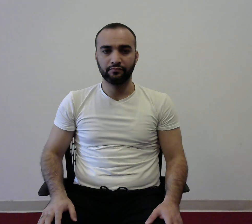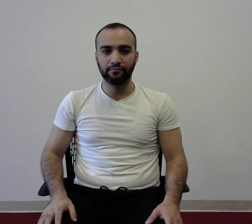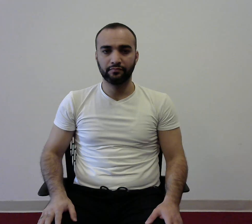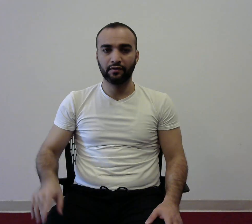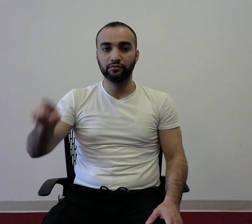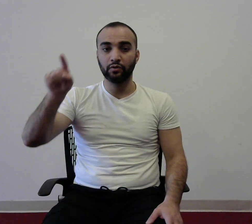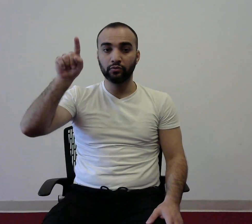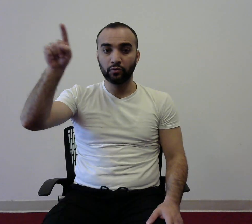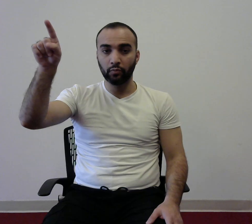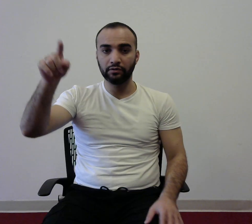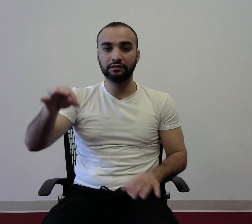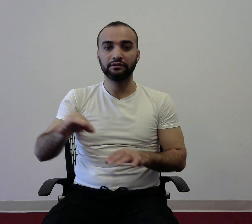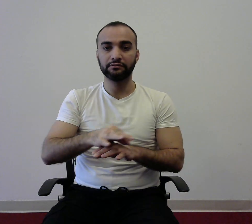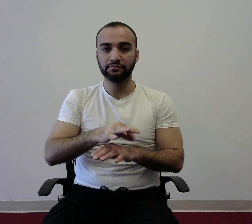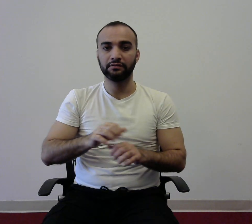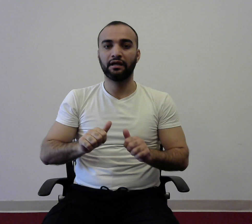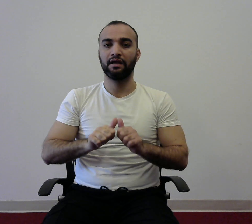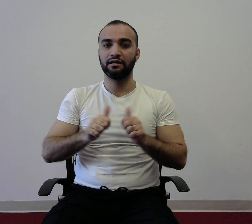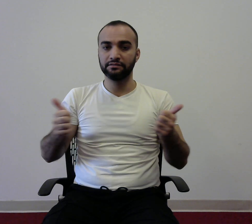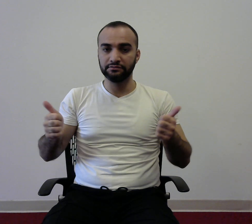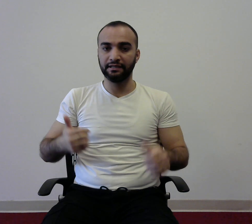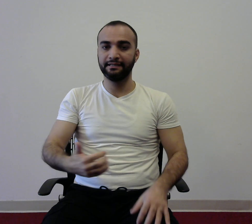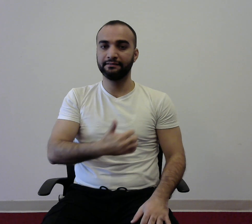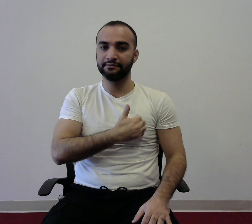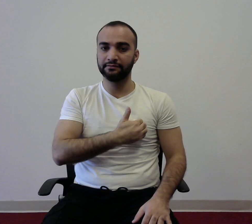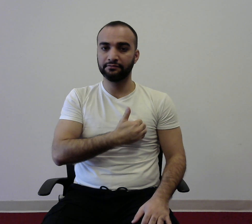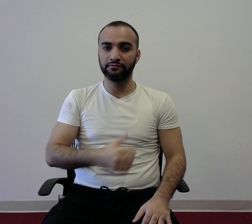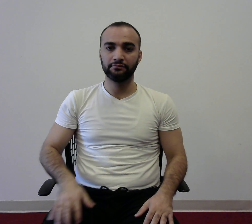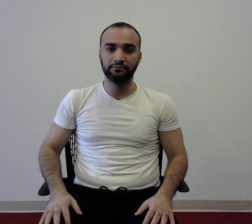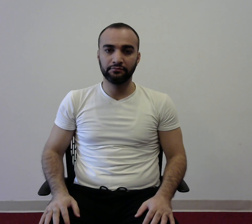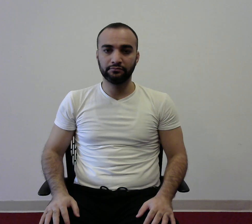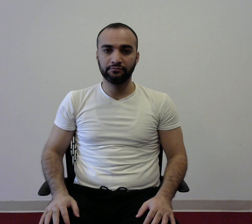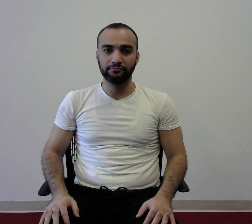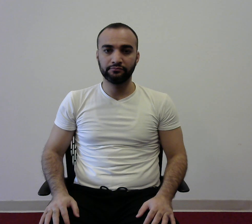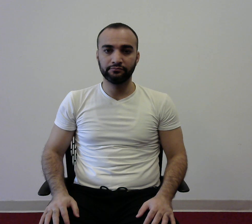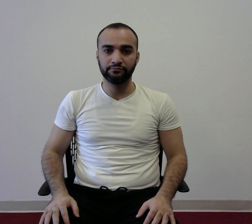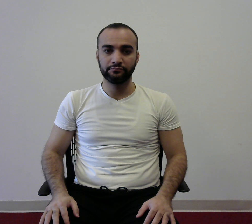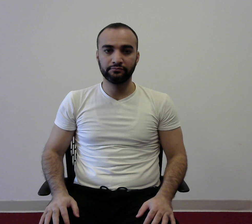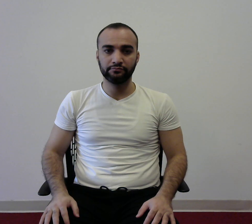O həyat yoldaşından ayrılmaq istəyir